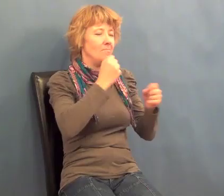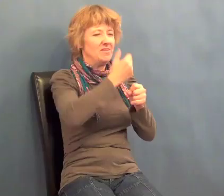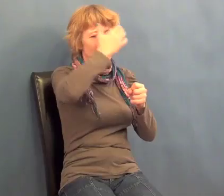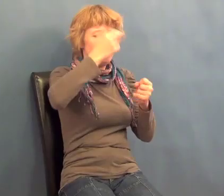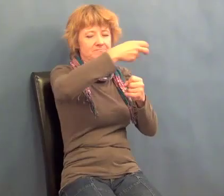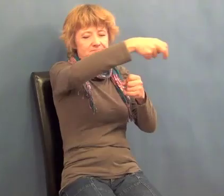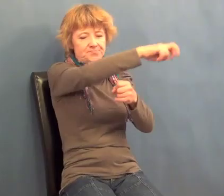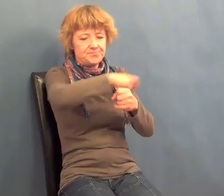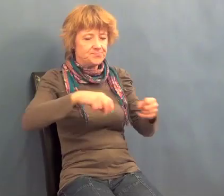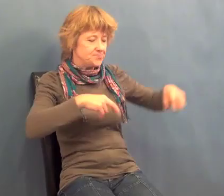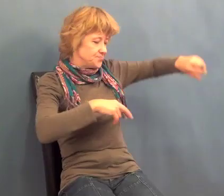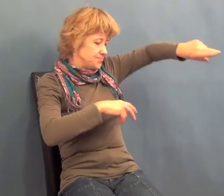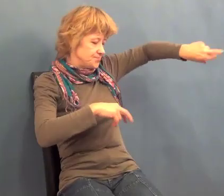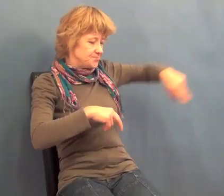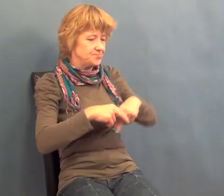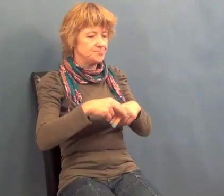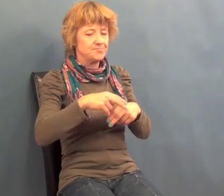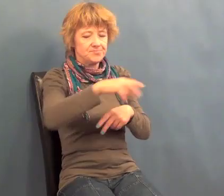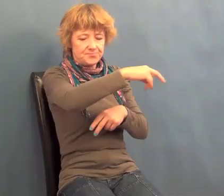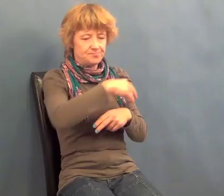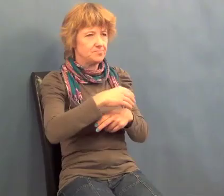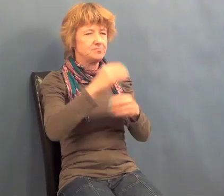Przyszedł i zobaczył pękniętą szybę.